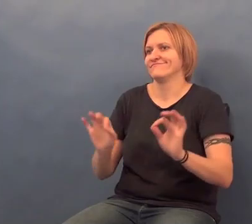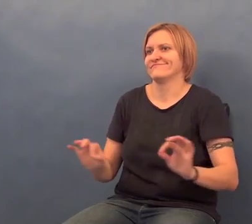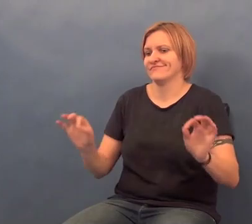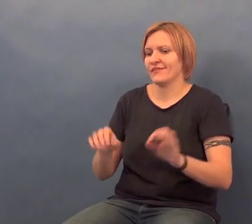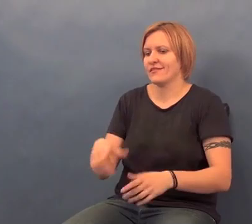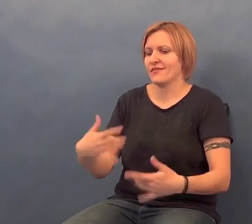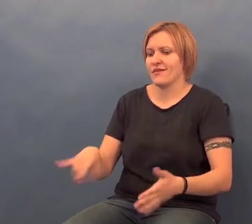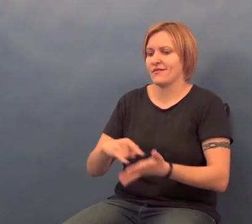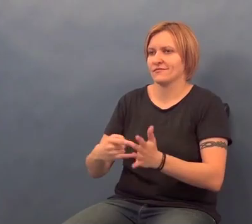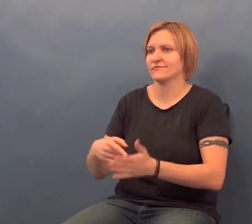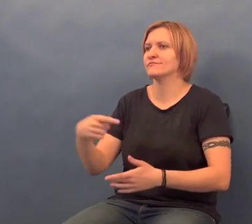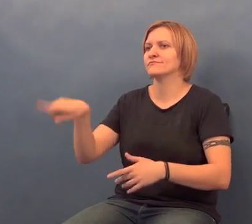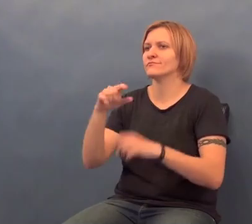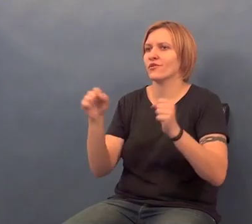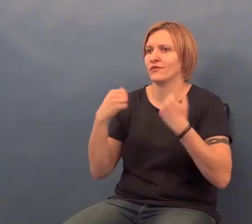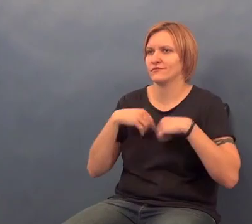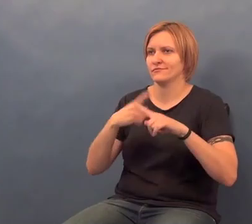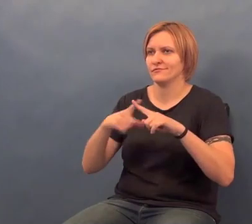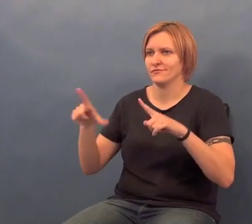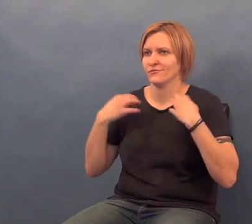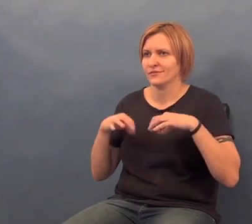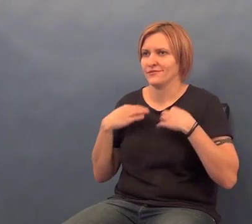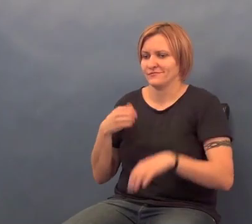Oni nie chcą być grubi, boją się, nie chcą ubrań w rozmiarze XXL.